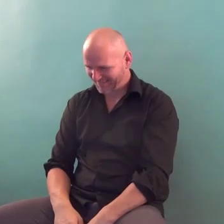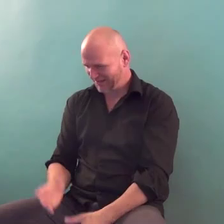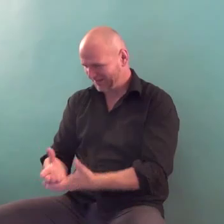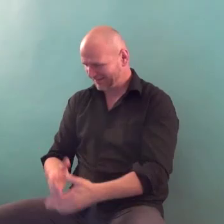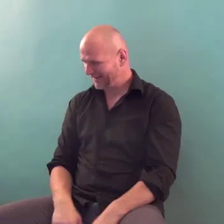Już.